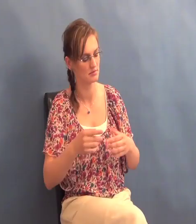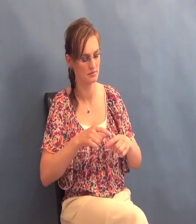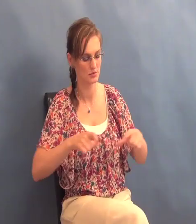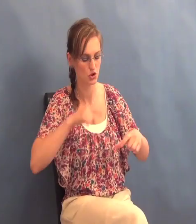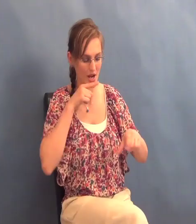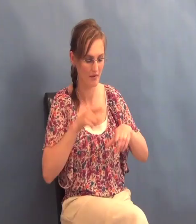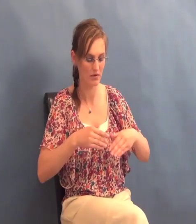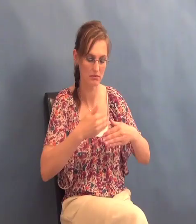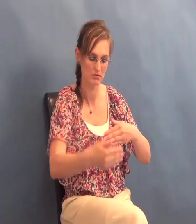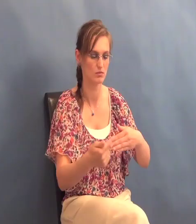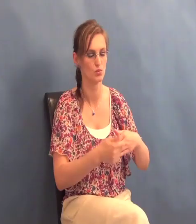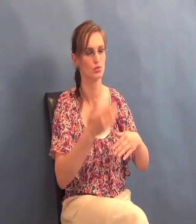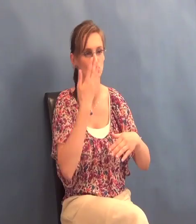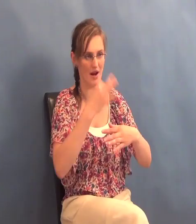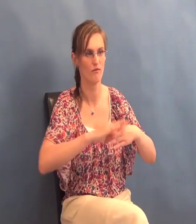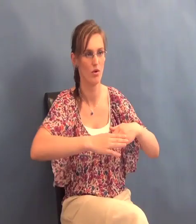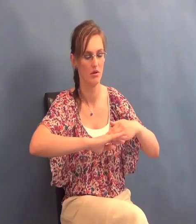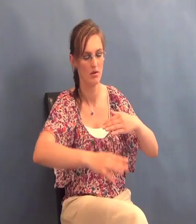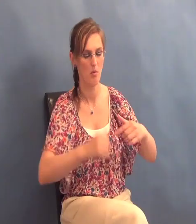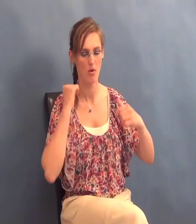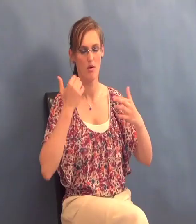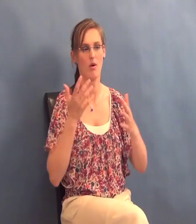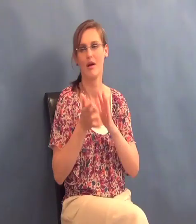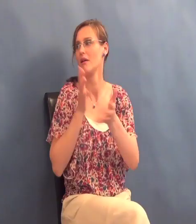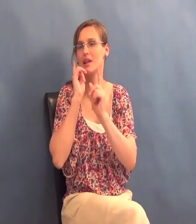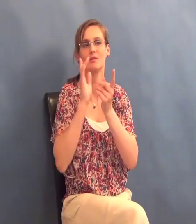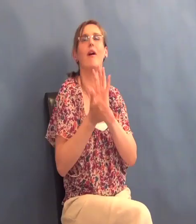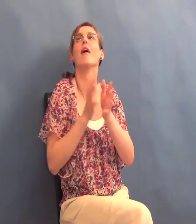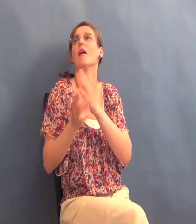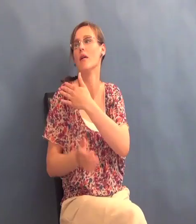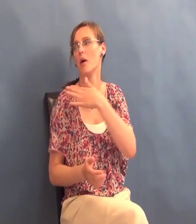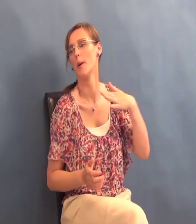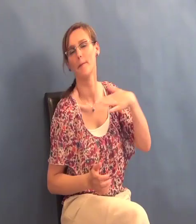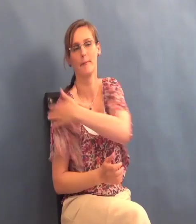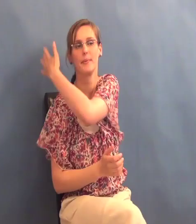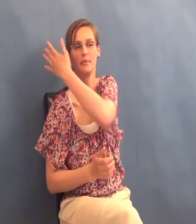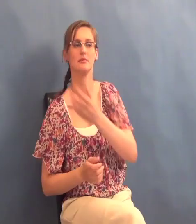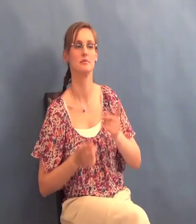Stać przed czerwoną linią, tylko tam gdzie jest linia, bo możesz na przykład podczas migania cofać się i coś Cię może potrącić.